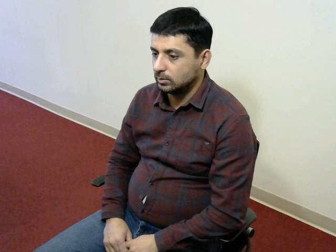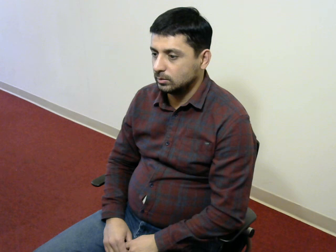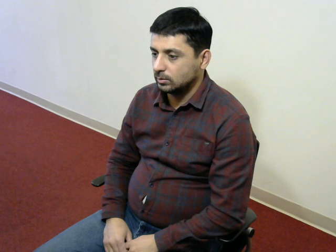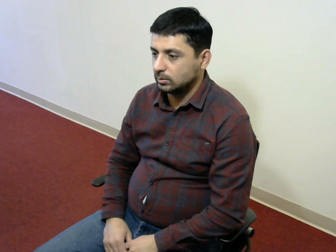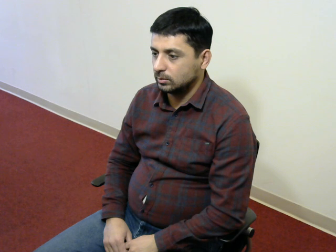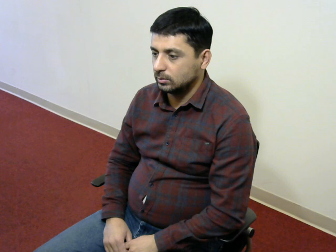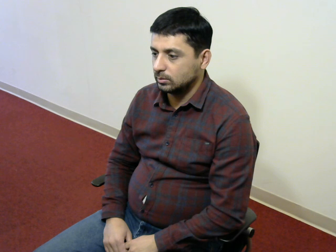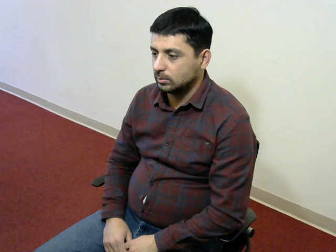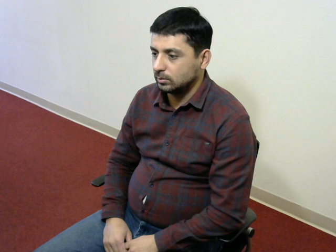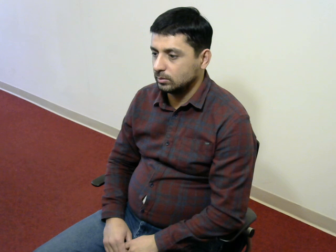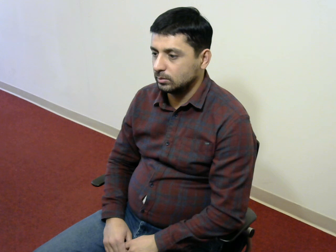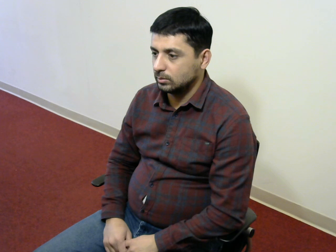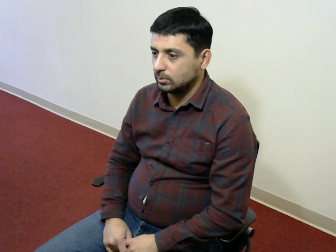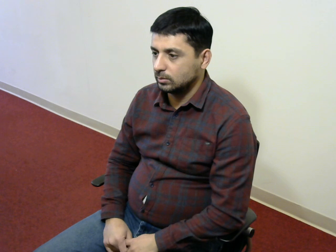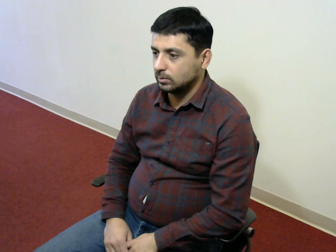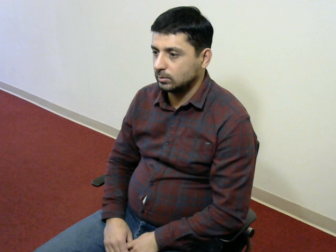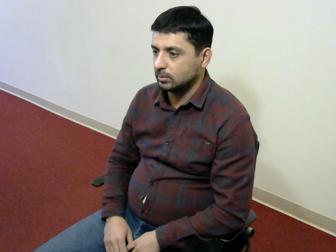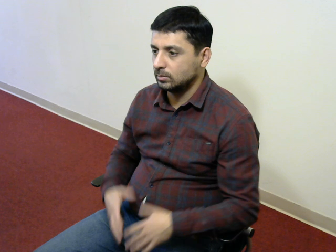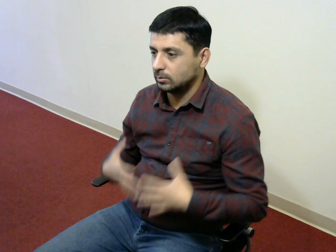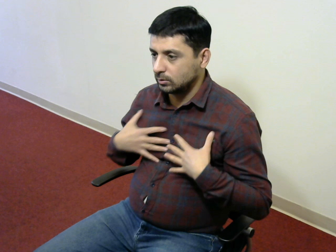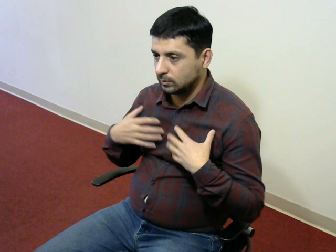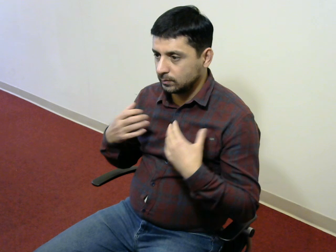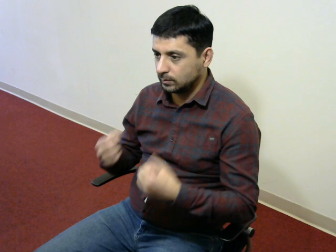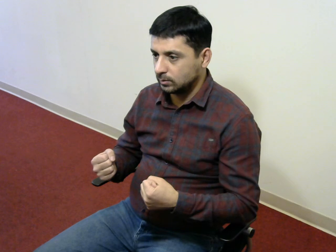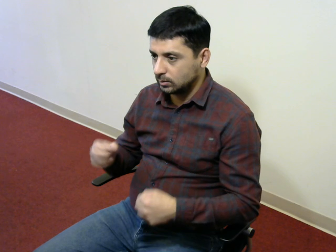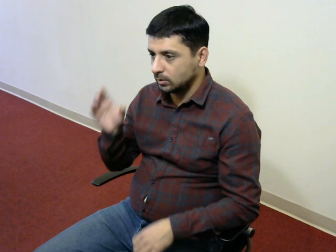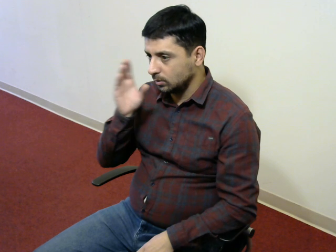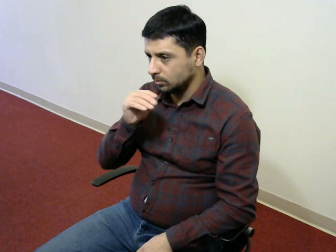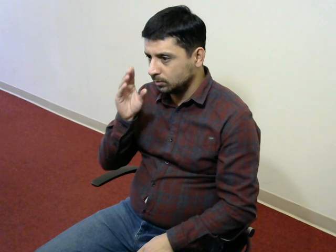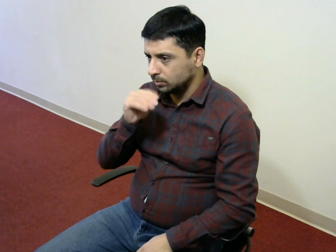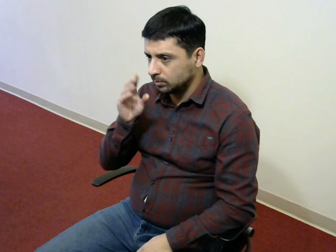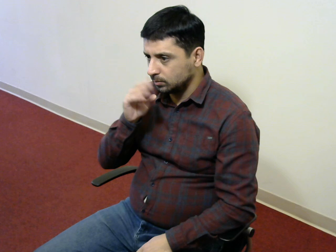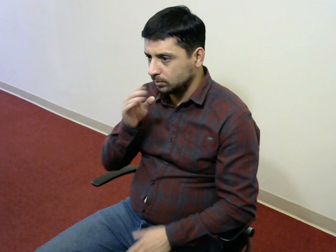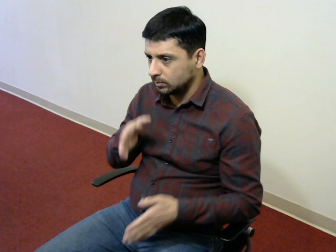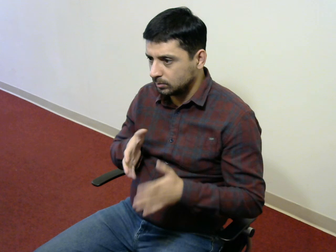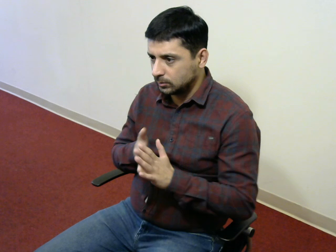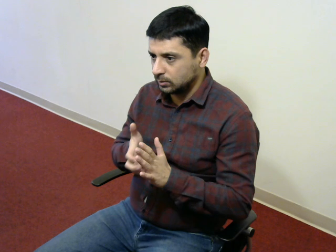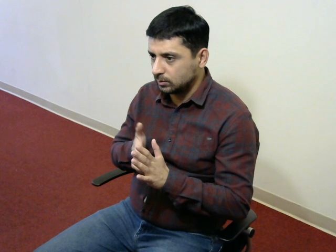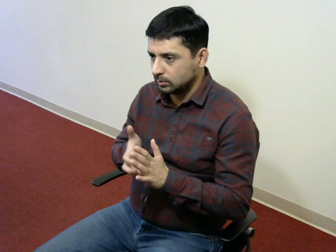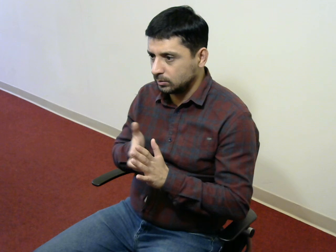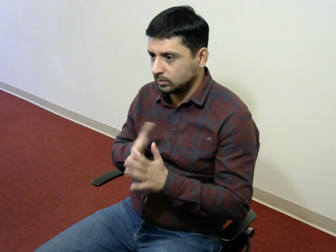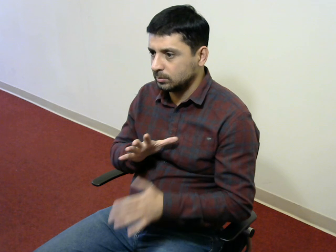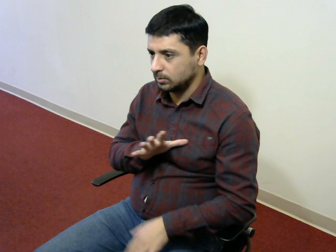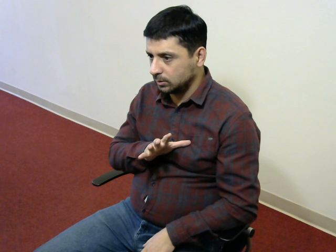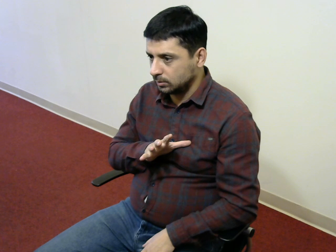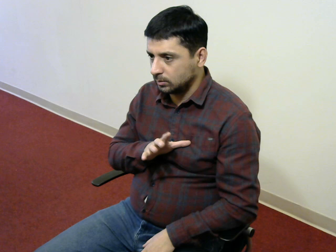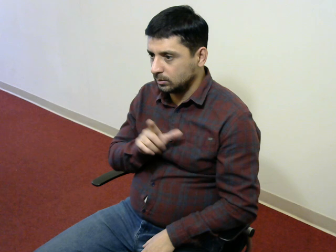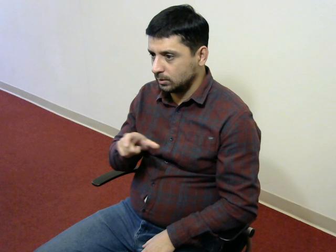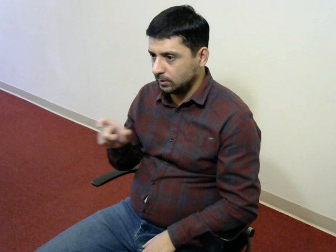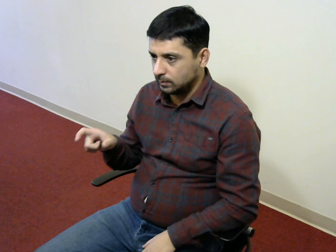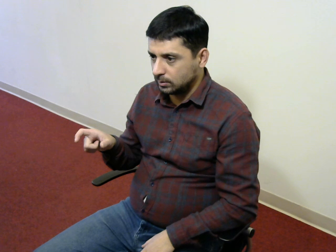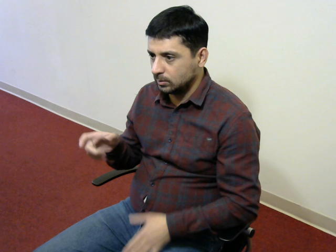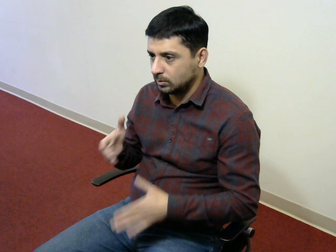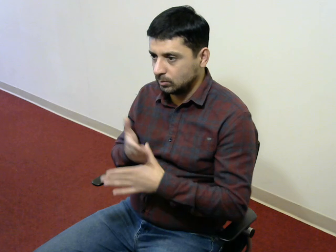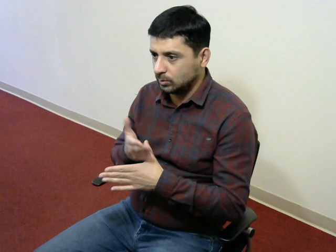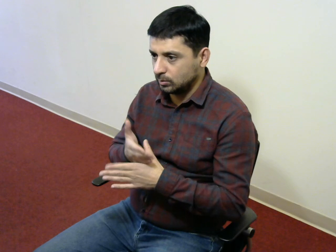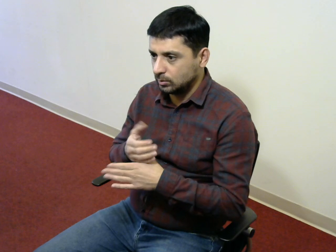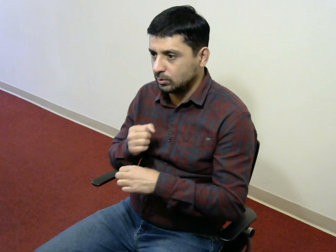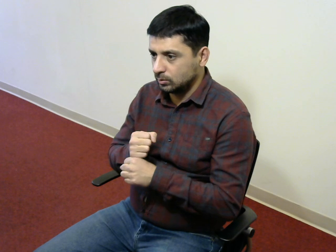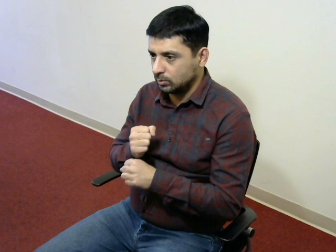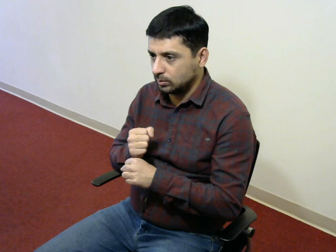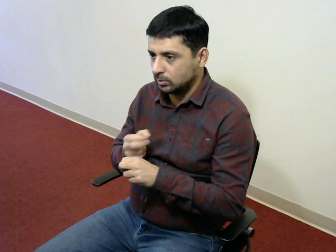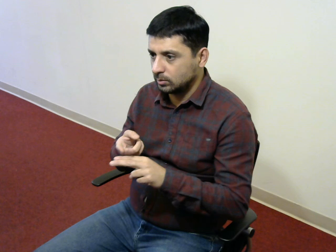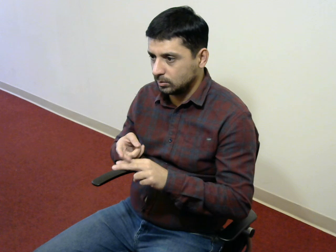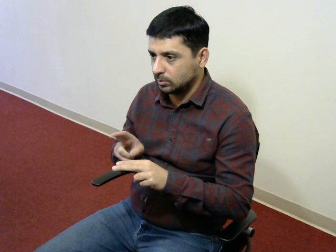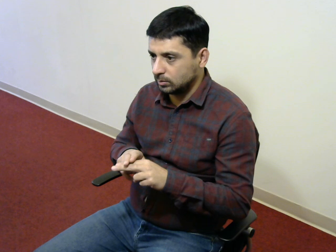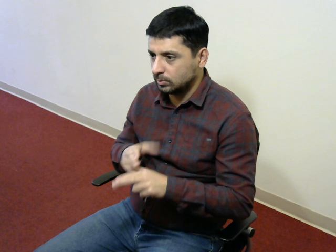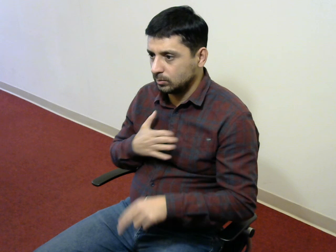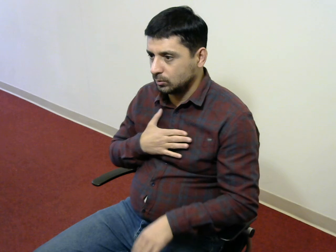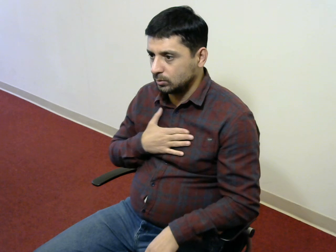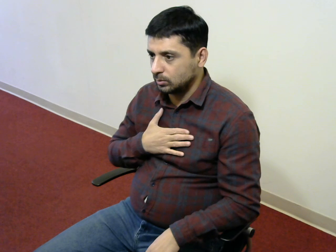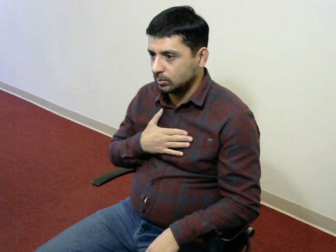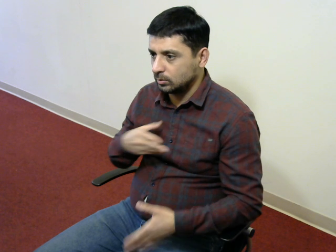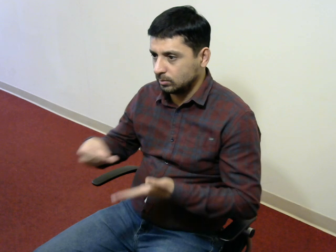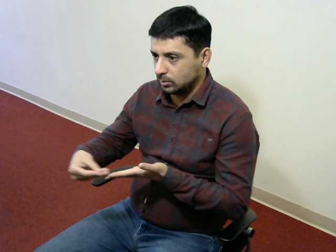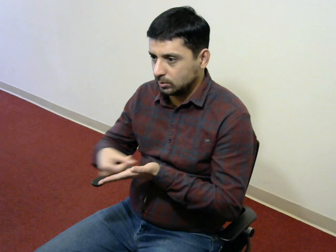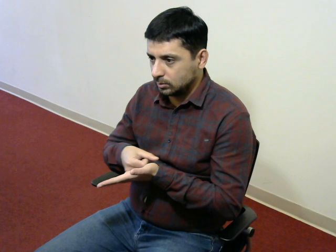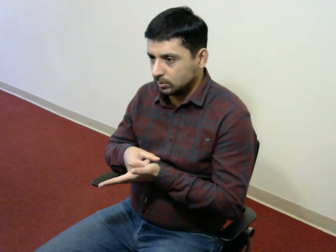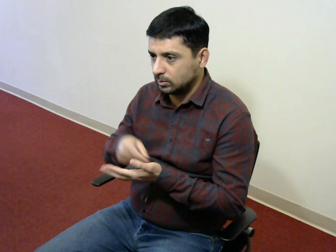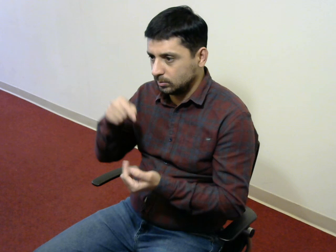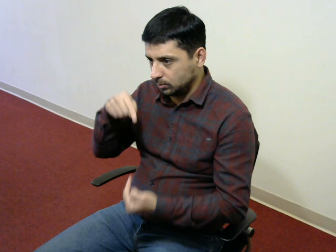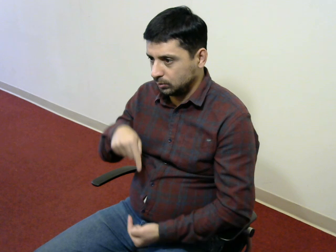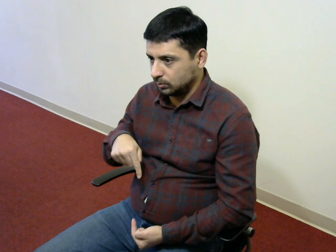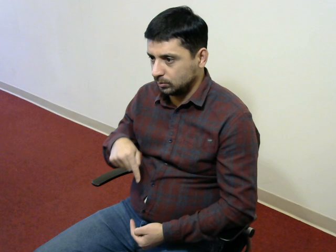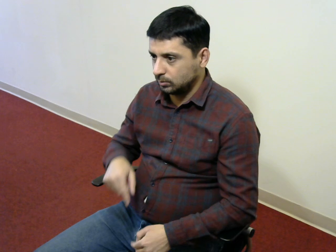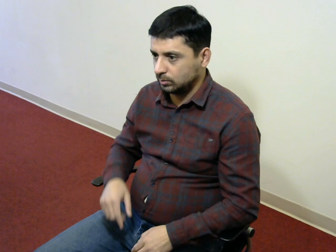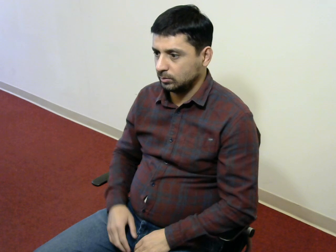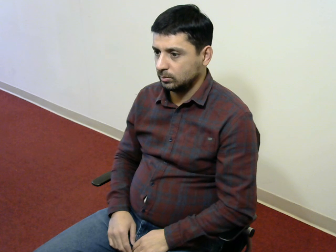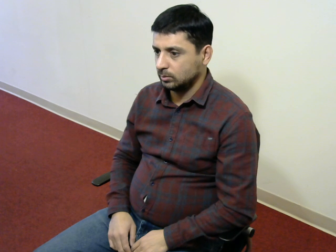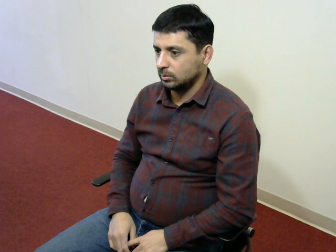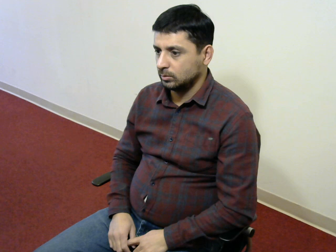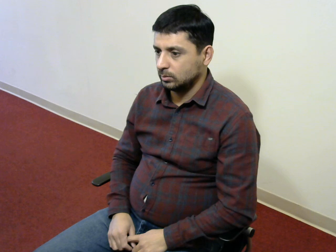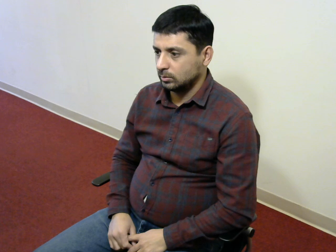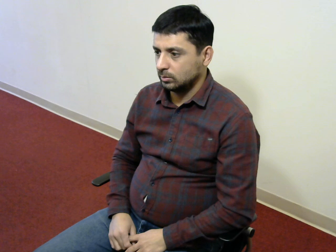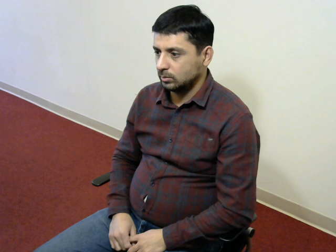Sağlamlıq imkanı məhdud olan şəxsə kömək etdiyimə görə mənə ödəniş düşürmü?